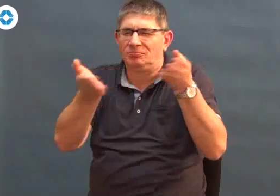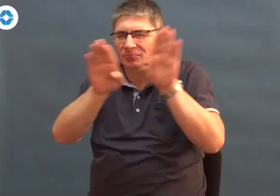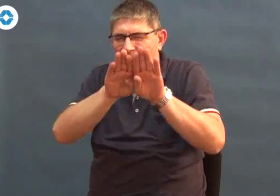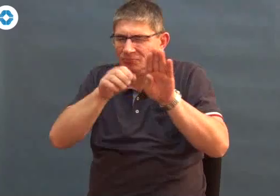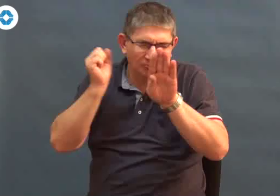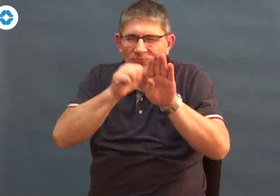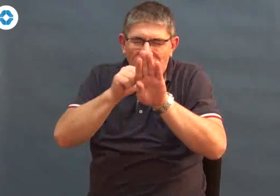Pukają do nich, ale bez skutku.